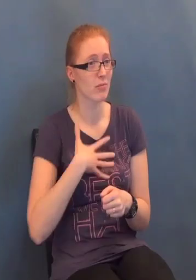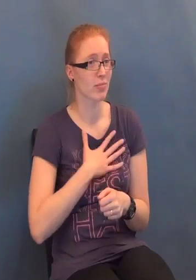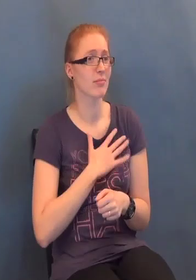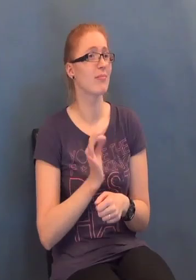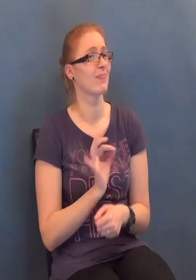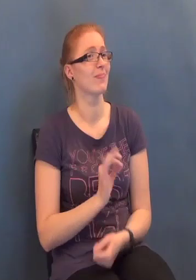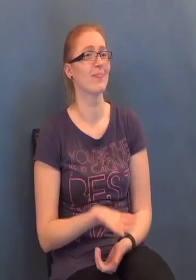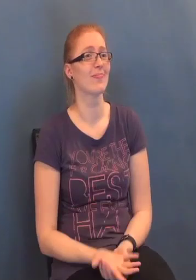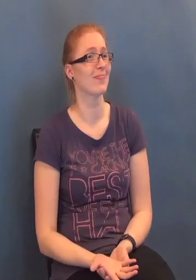Nieładnie jest sprawiać przykrość dziadkowi.